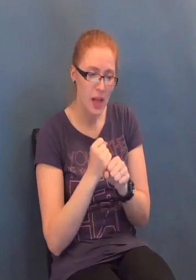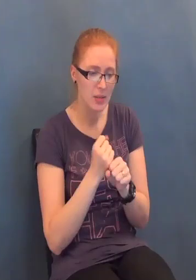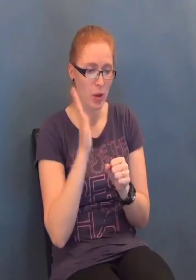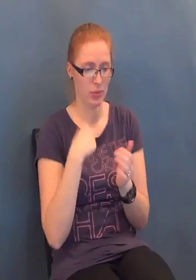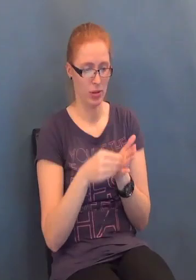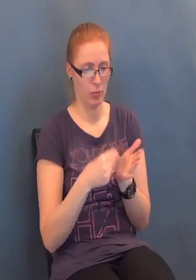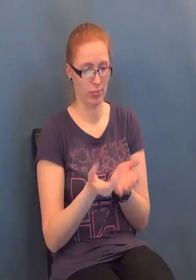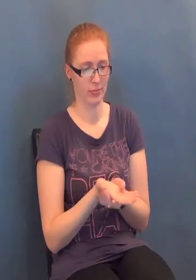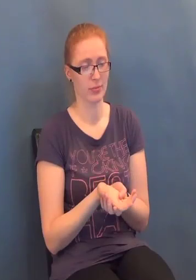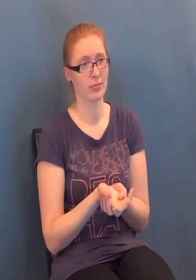Pracuję, a potem na zakupy.